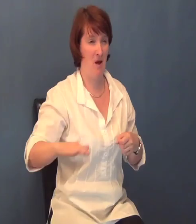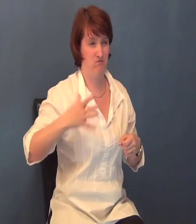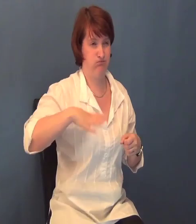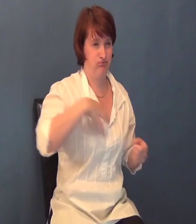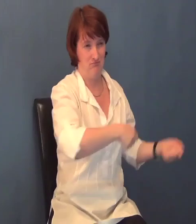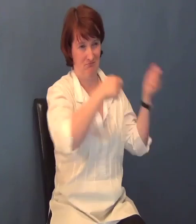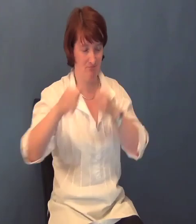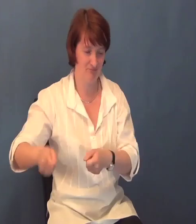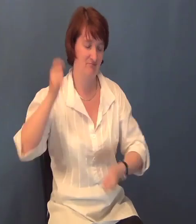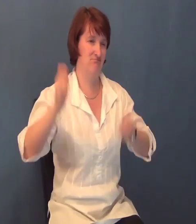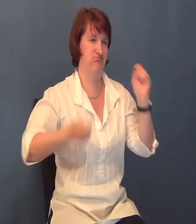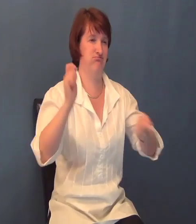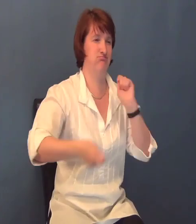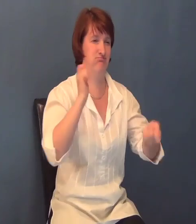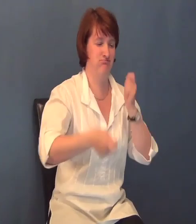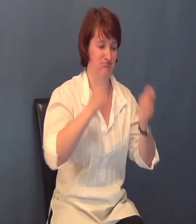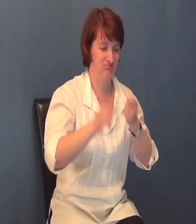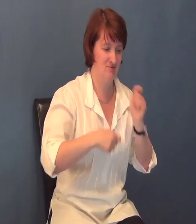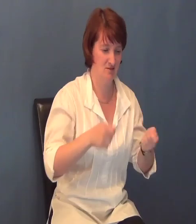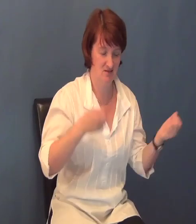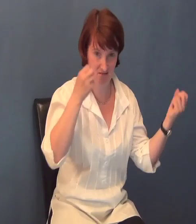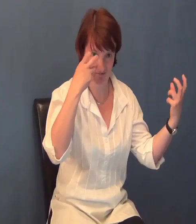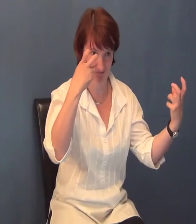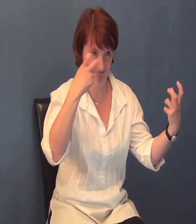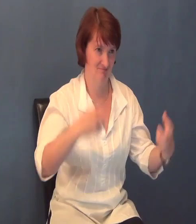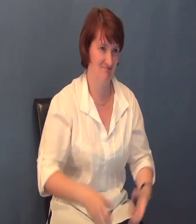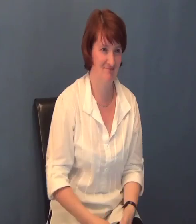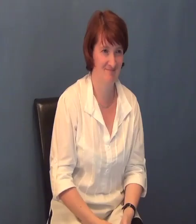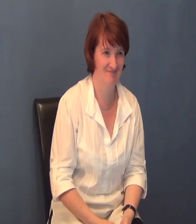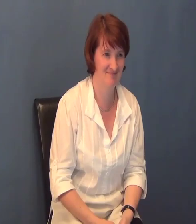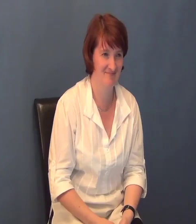On otwiera drzwi, a tam małe dziecko nie zważając na nic, gra uderzając w płot, jakby grało na perkusji. On jest zszokowany.